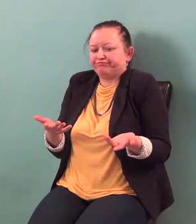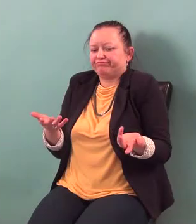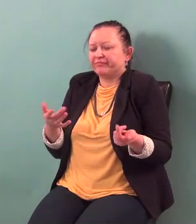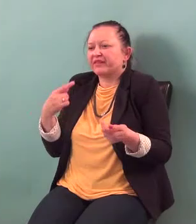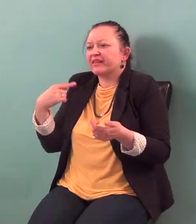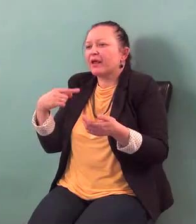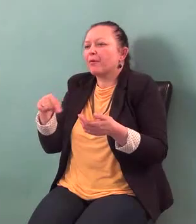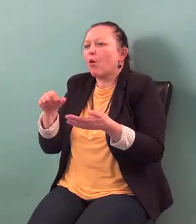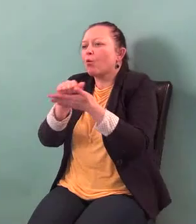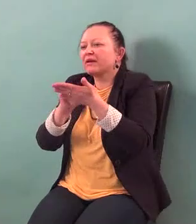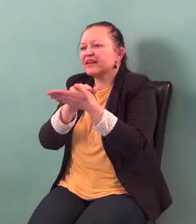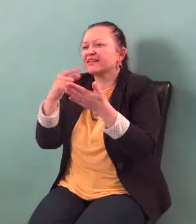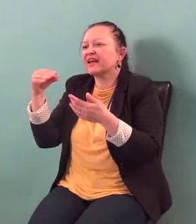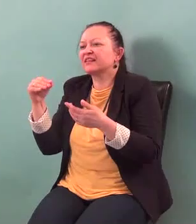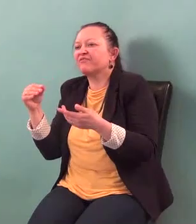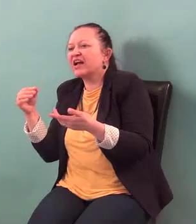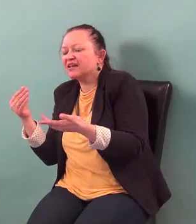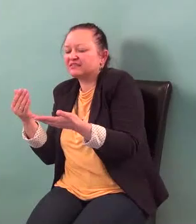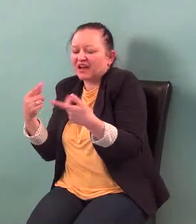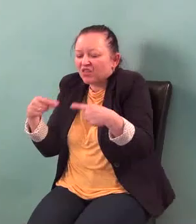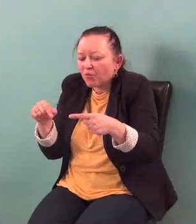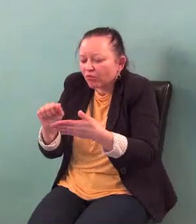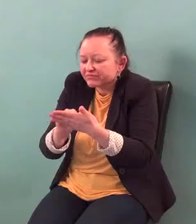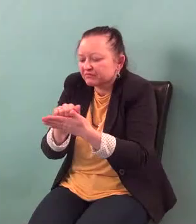Nie było umyte, zdezynfekowane.